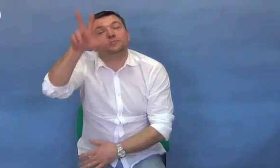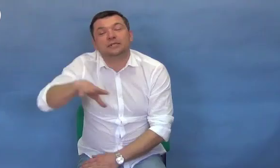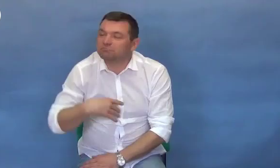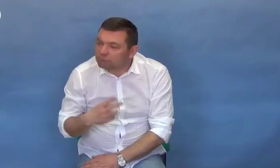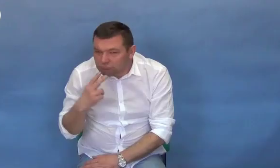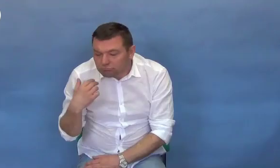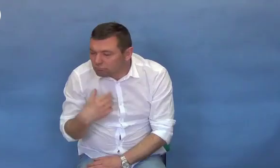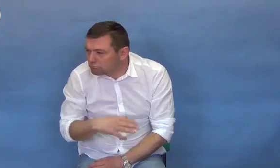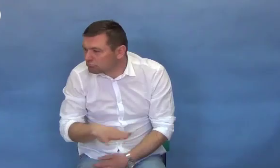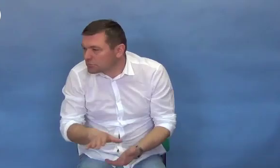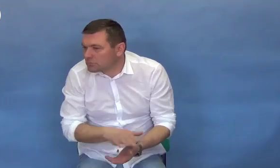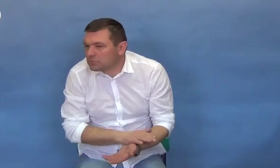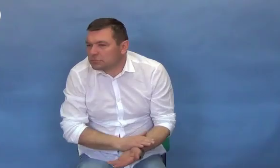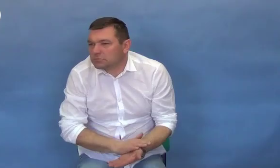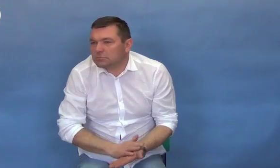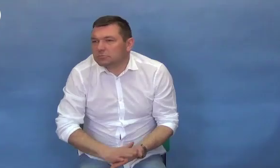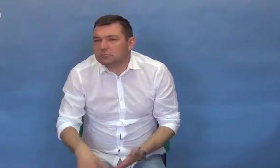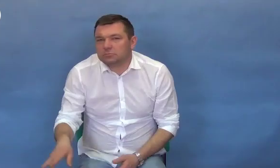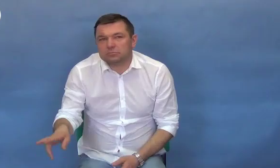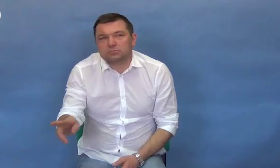Widziałem, że w Anglii jest wszędzie czysto.